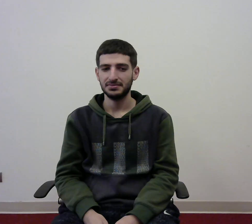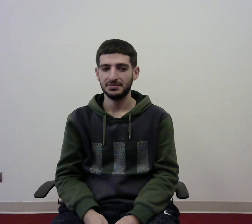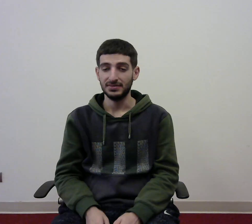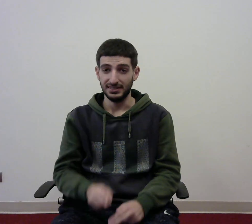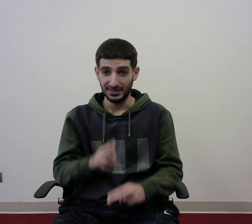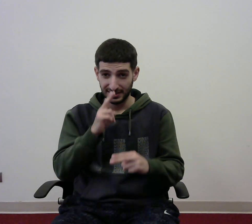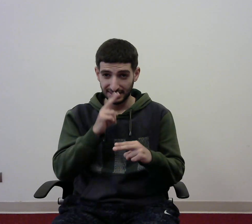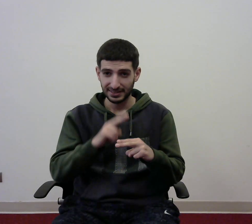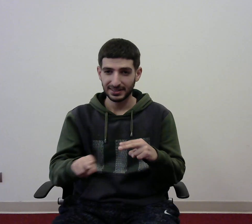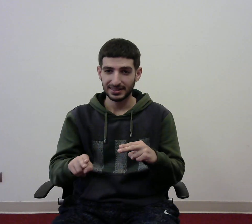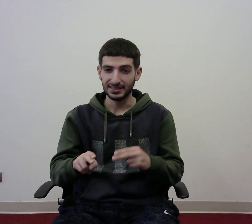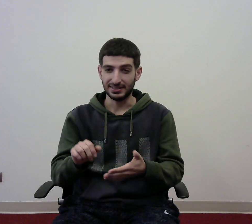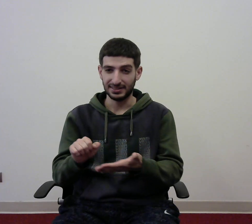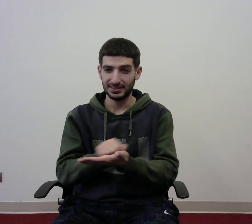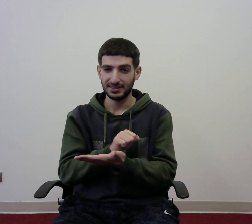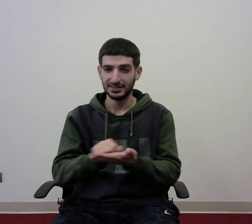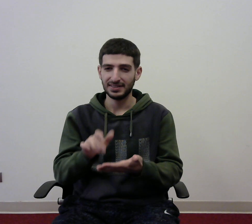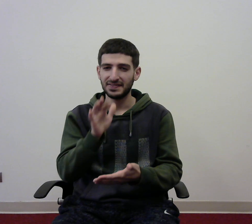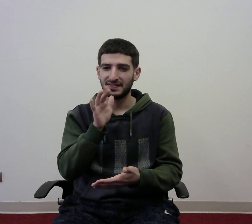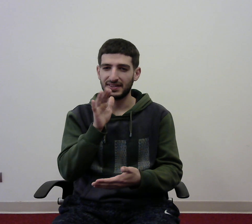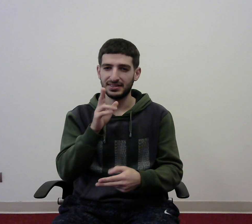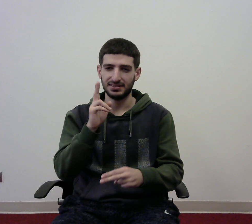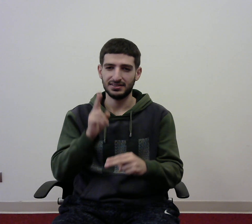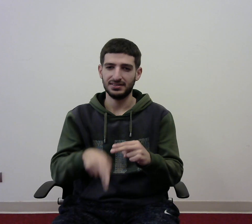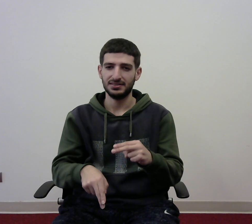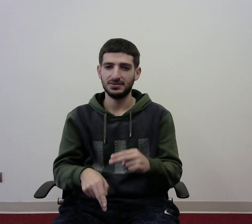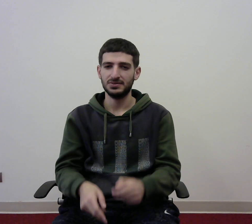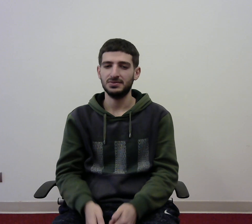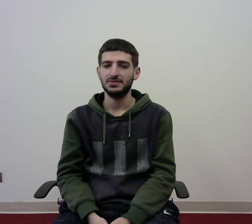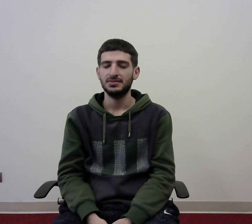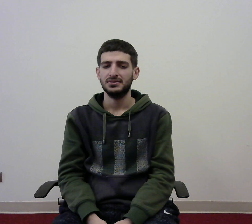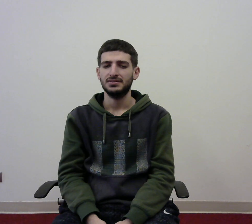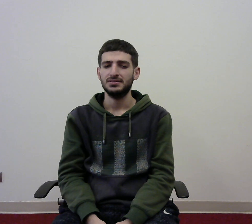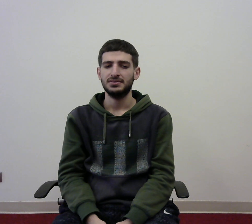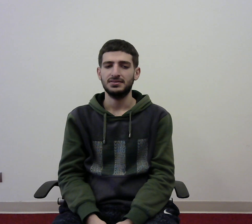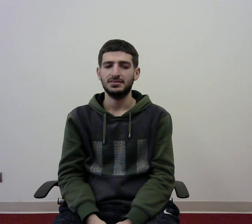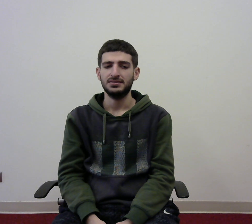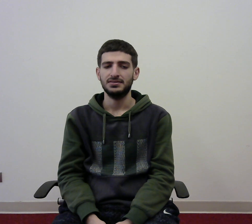İtmiş sənədin vaxtı bitib